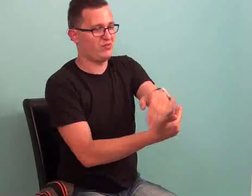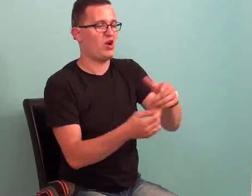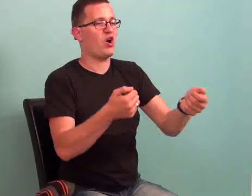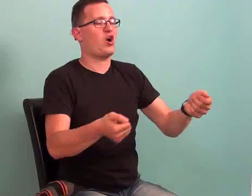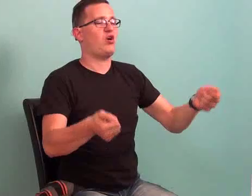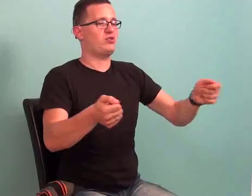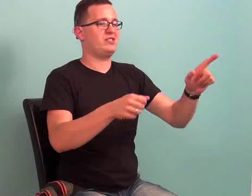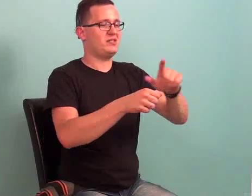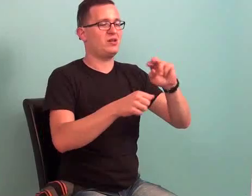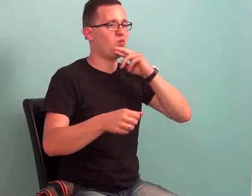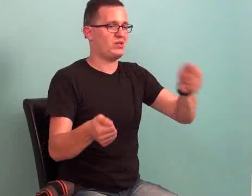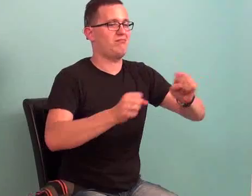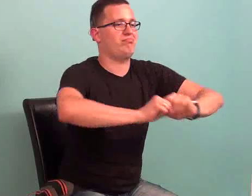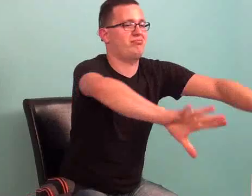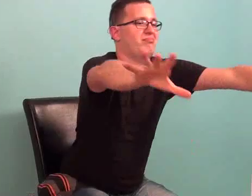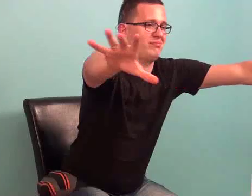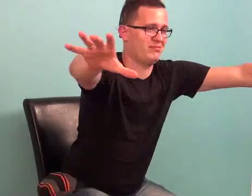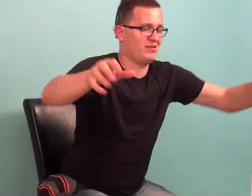A z kosza wyleciały gruszki.